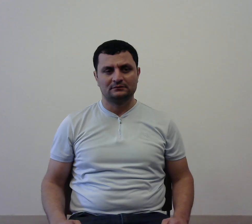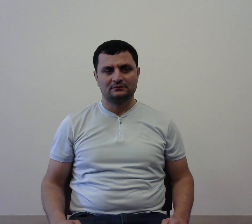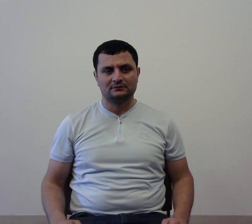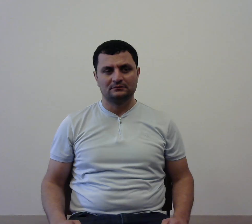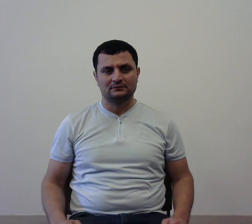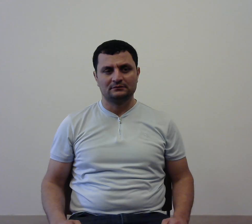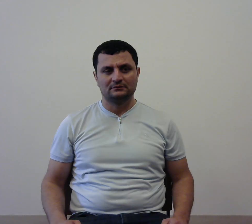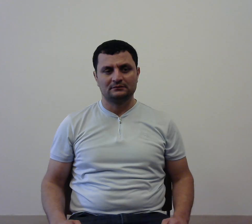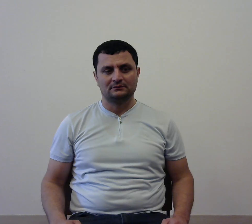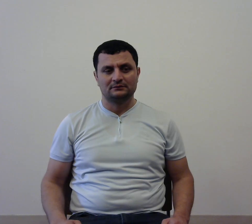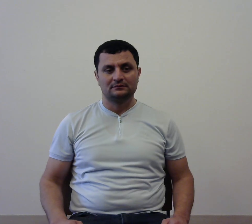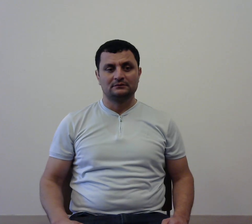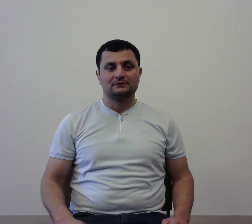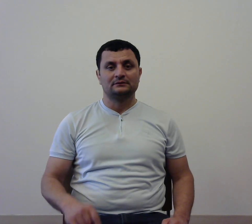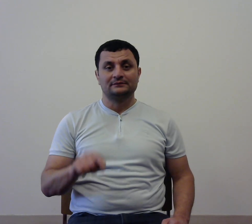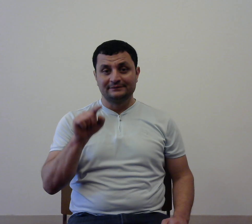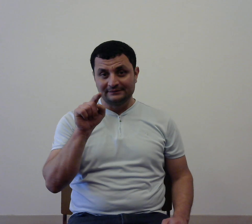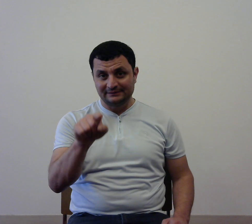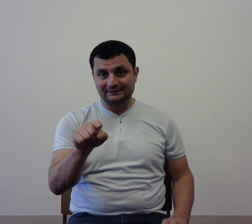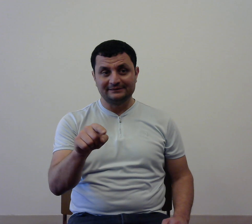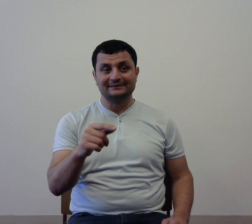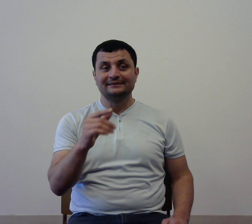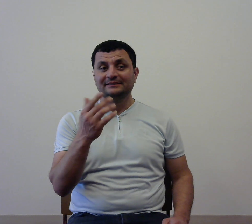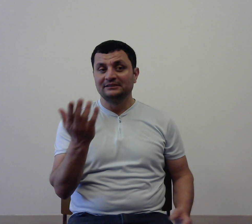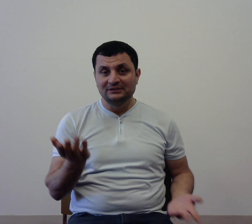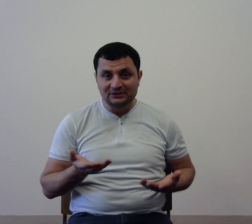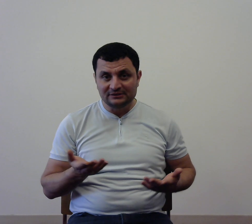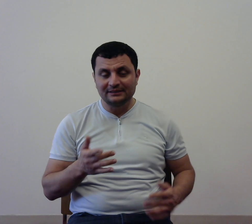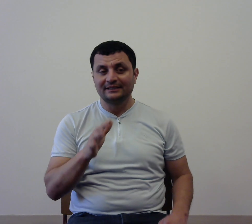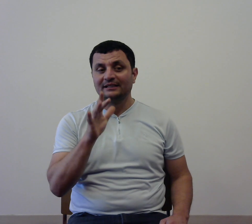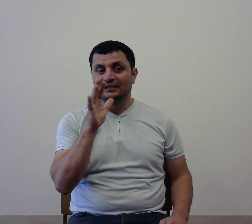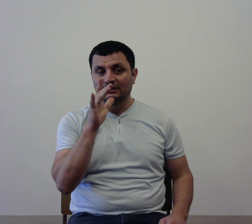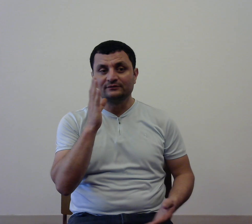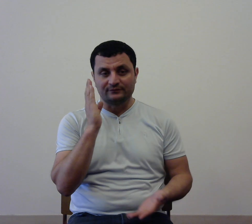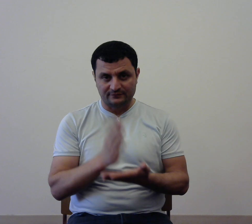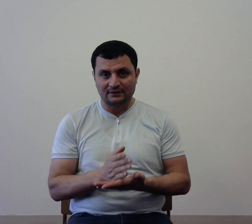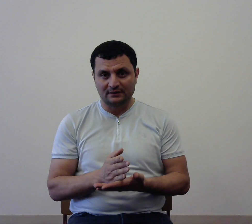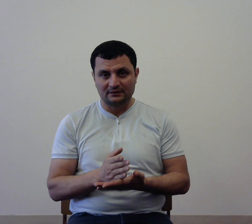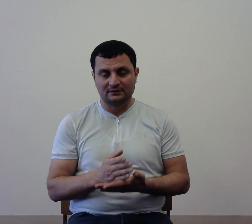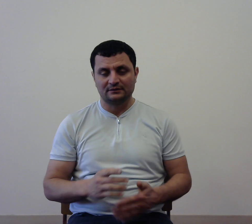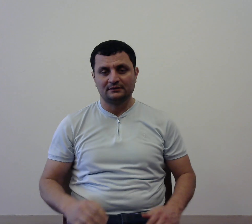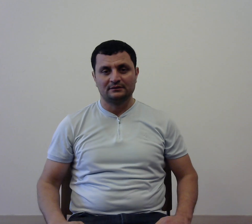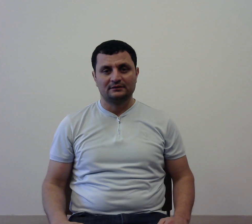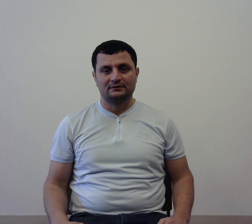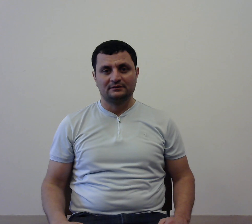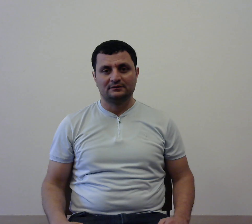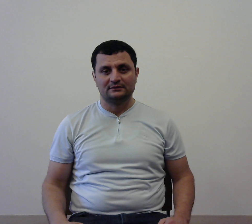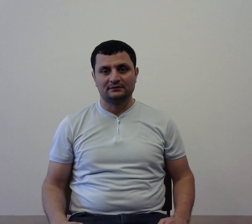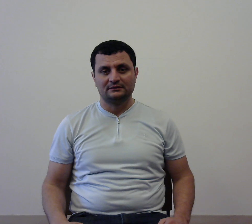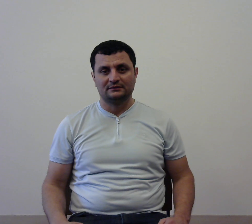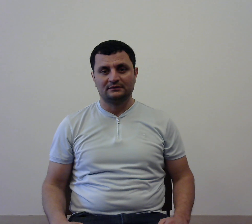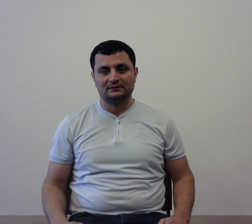Sizin neçə yaşınız var?